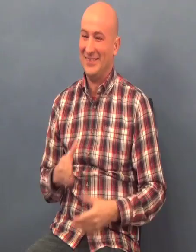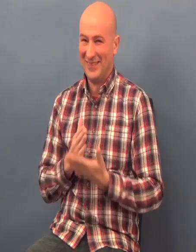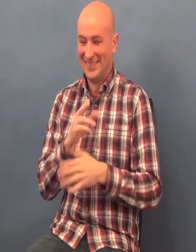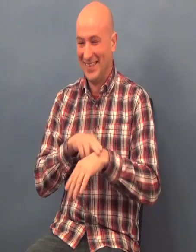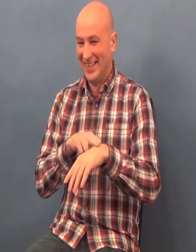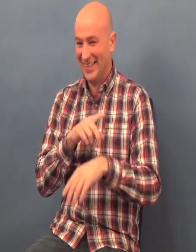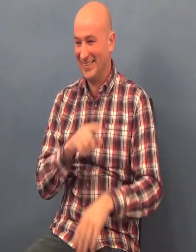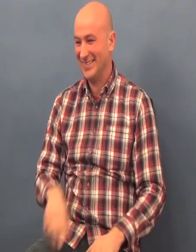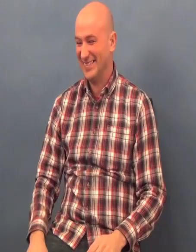Zegar to zrobił.